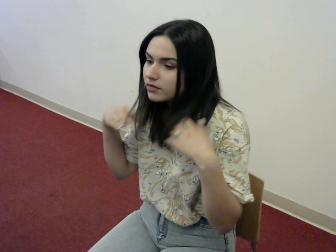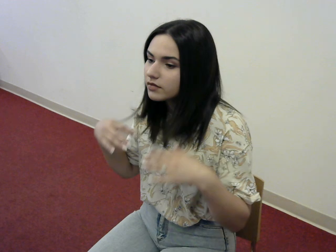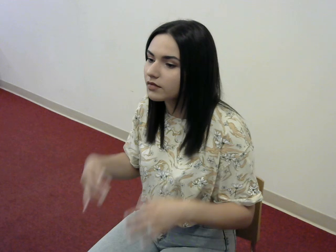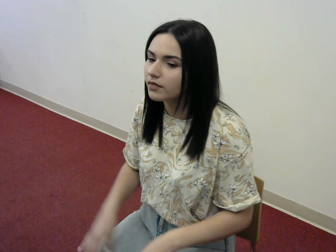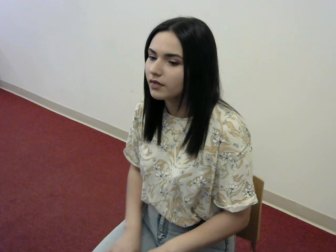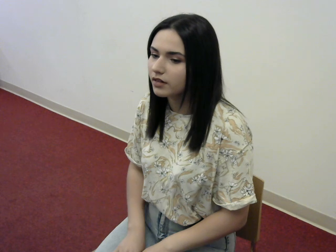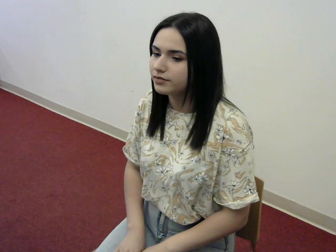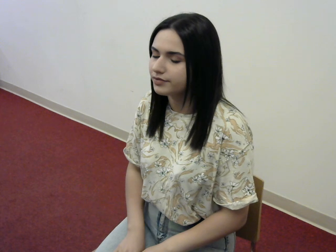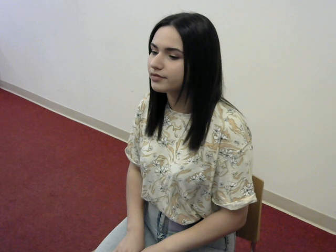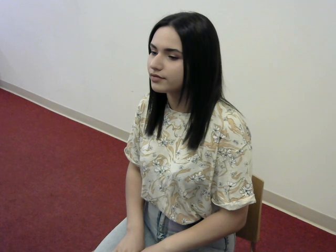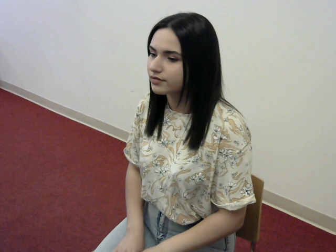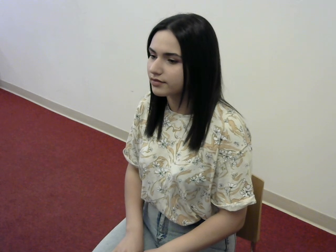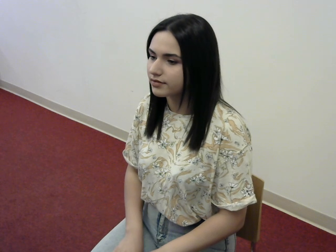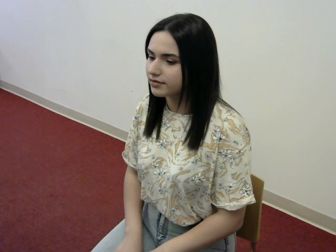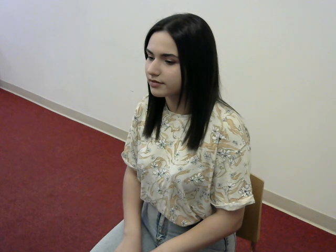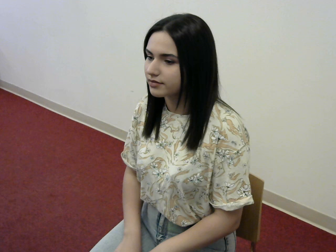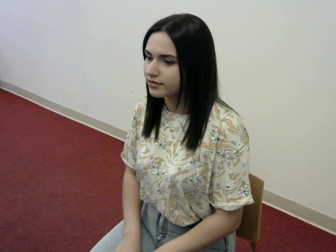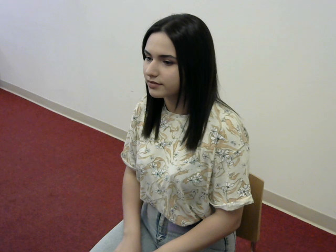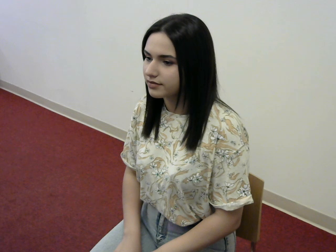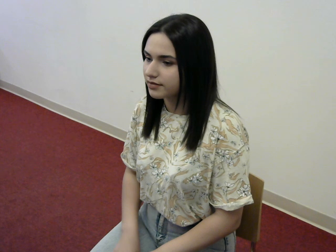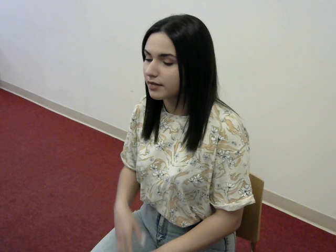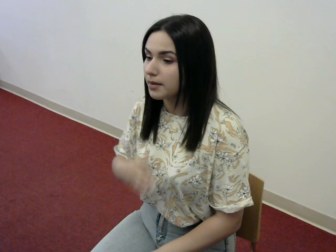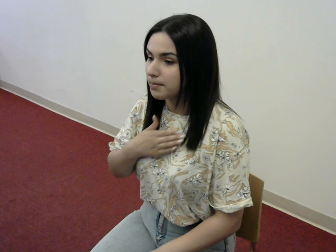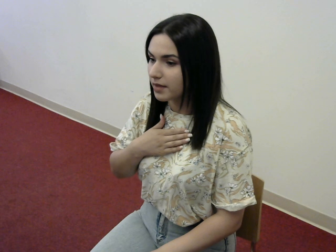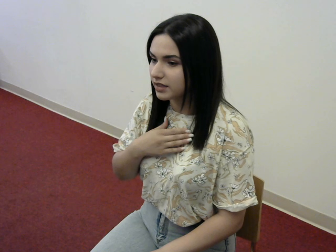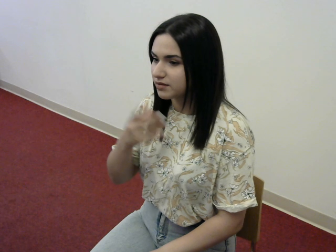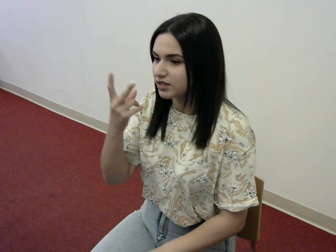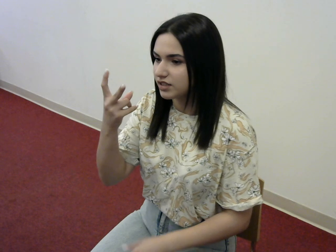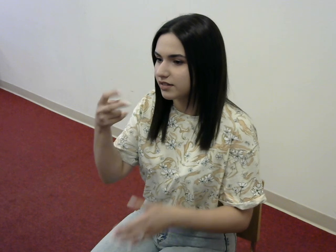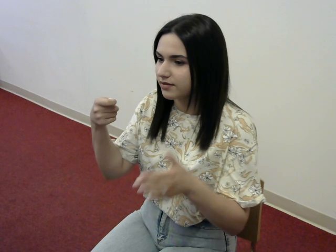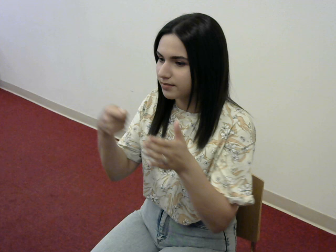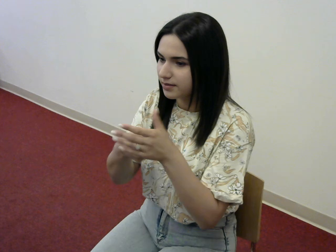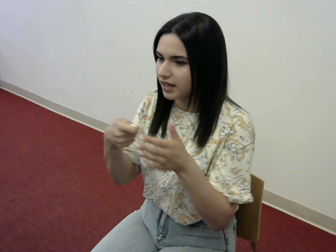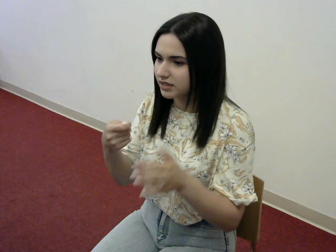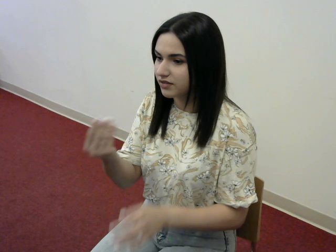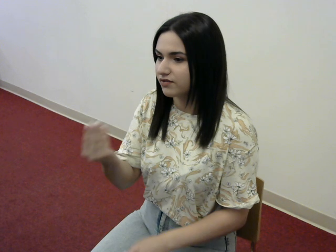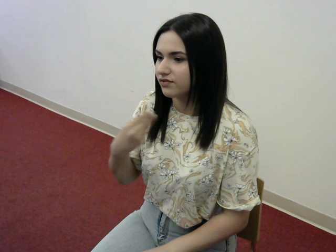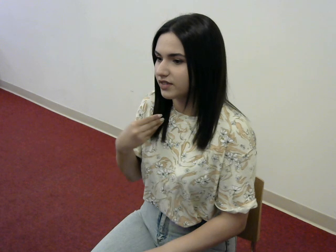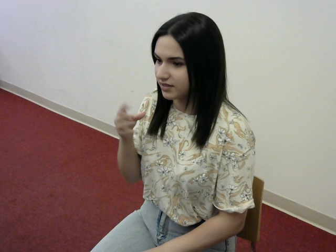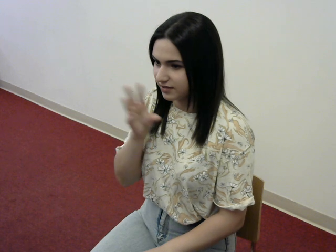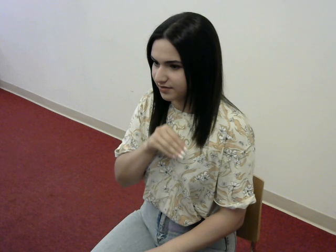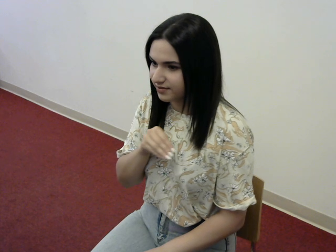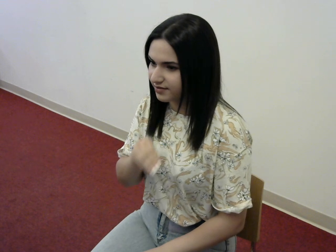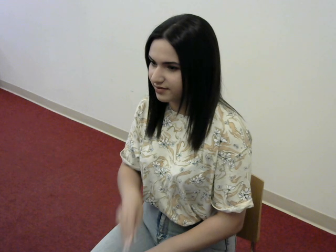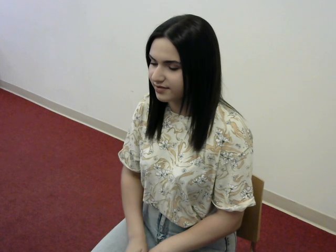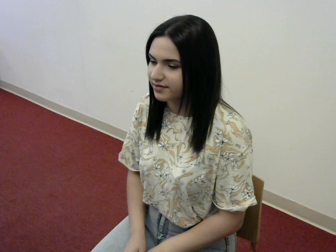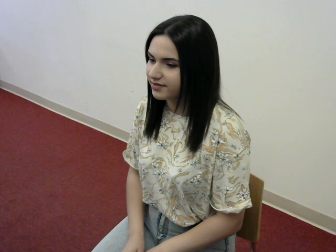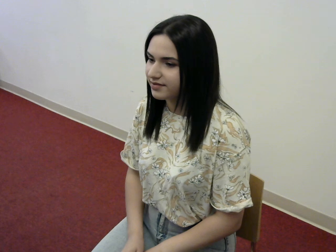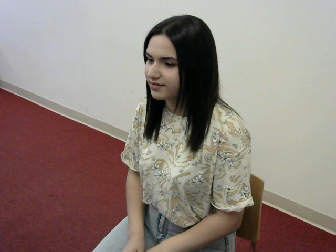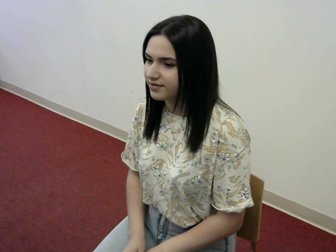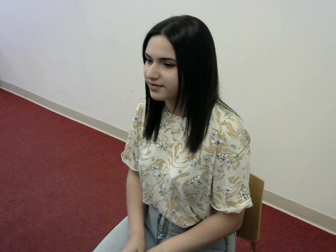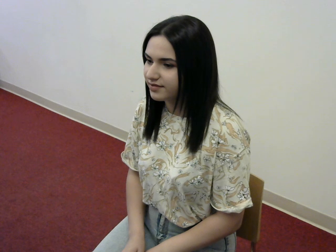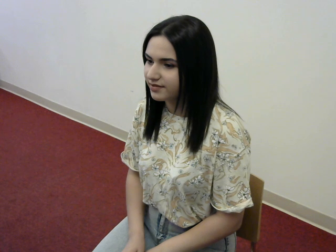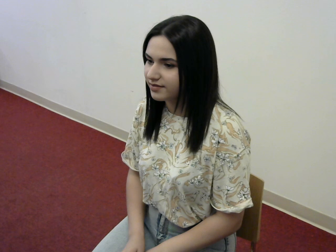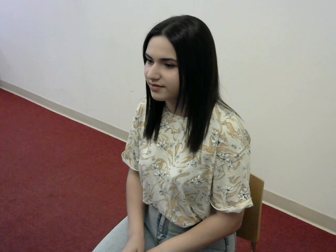Mənə 2 bilet verə bilərsinizmi?